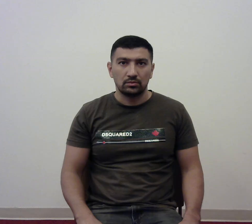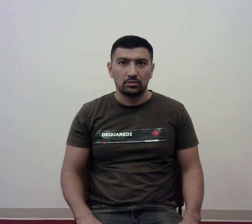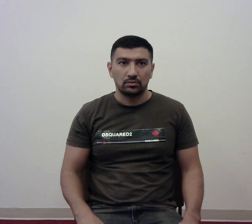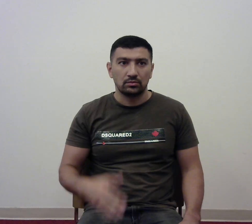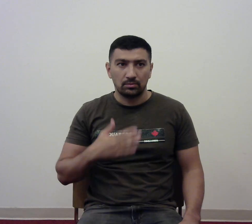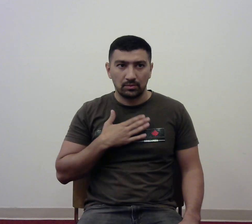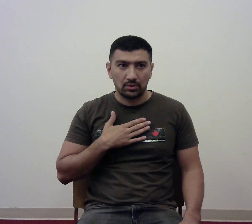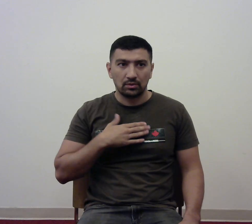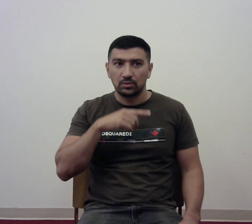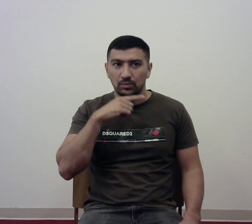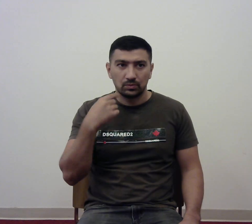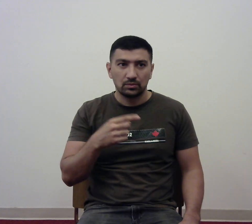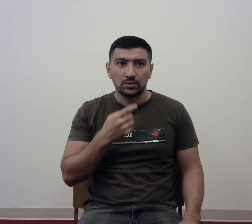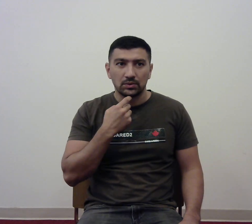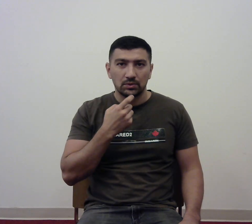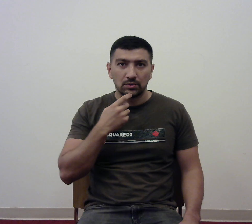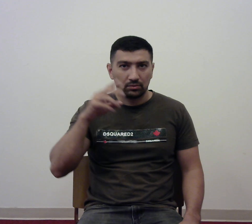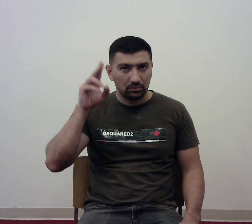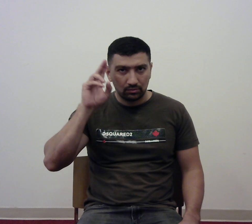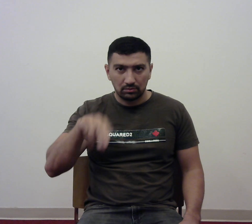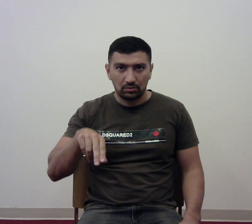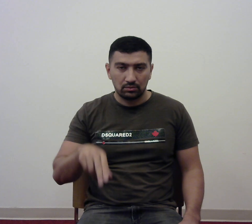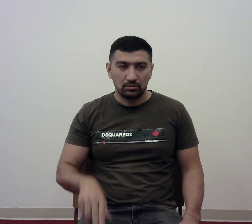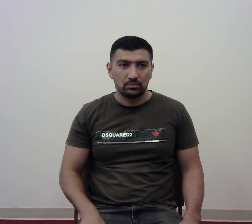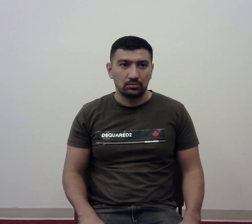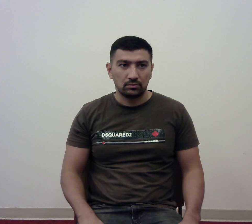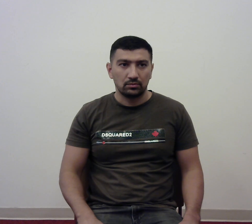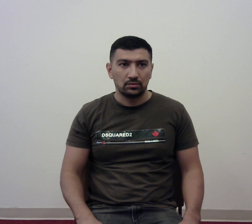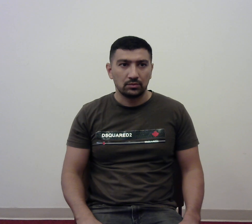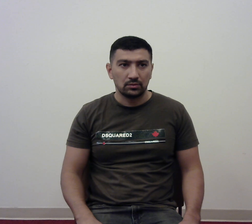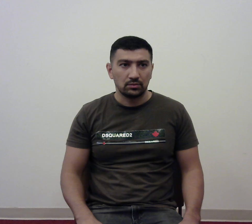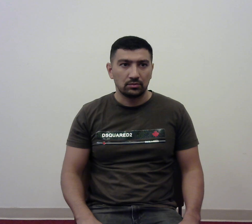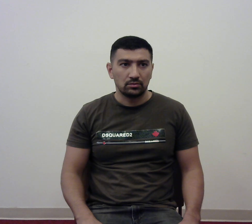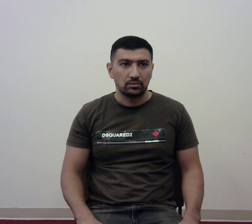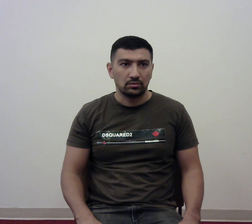Mən rus dilini bilmirəm